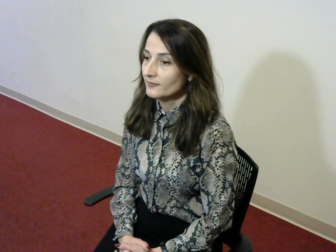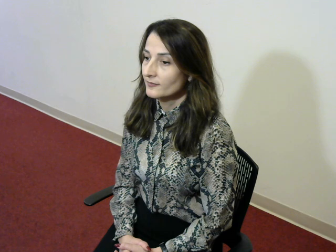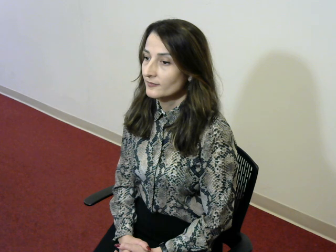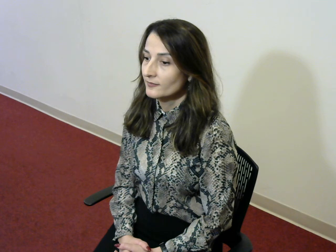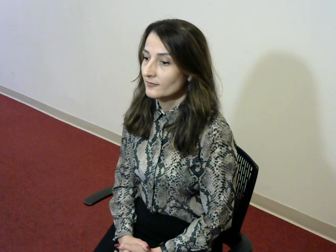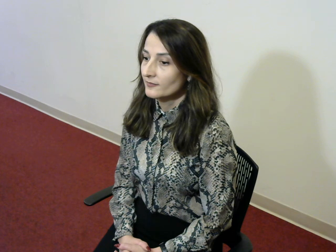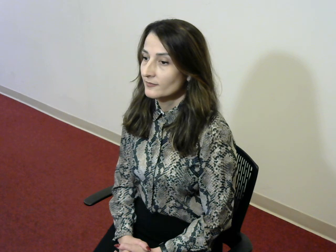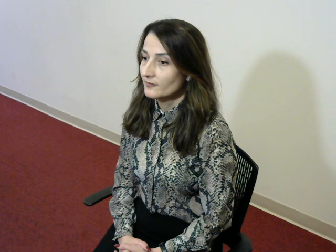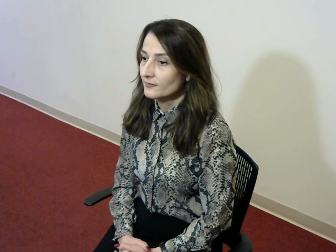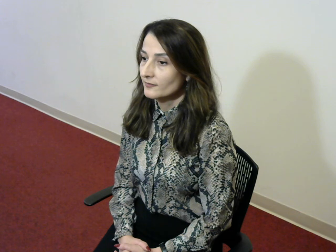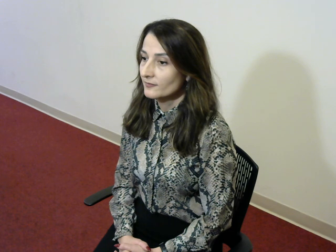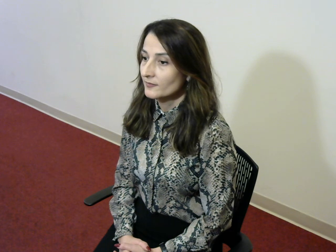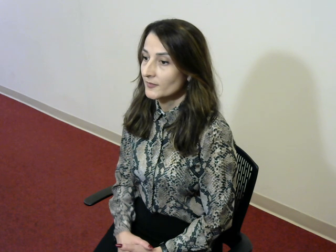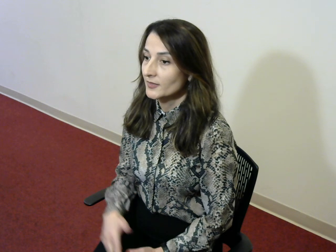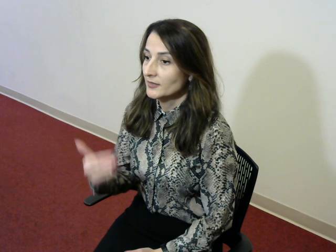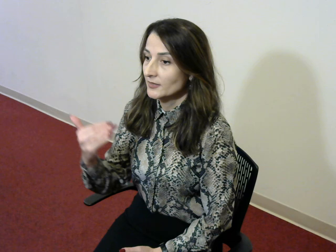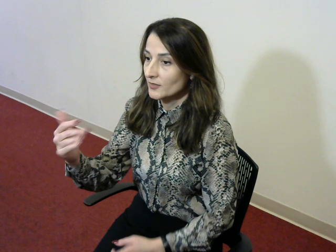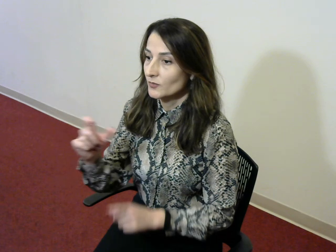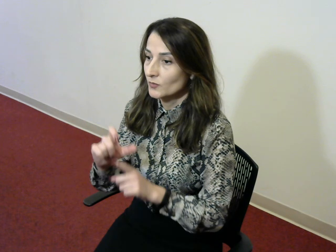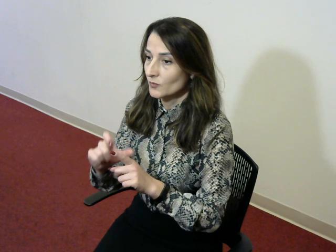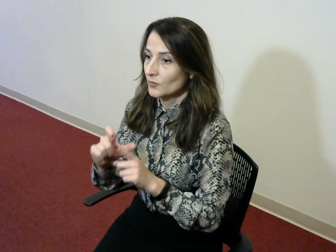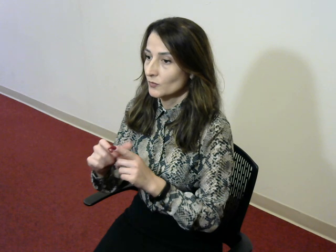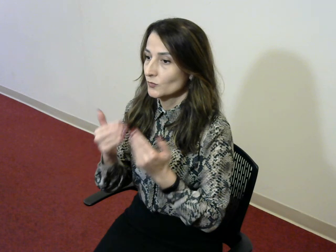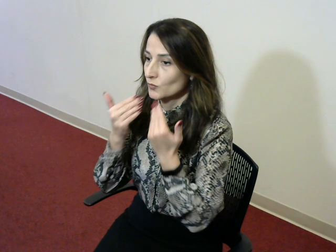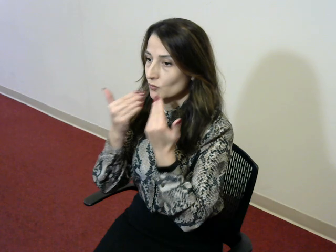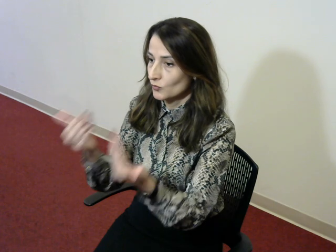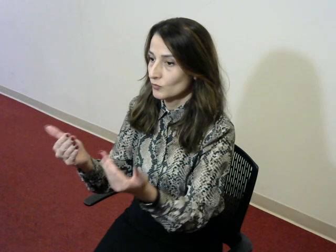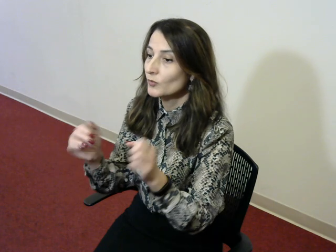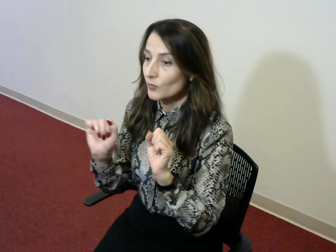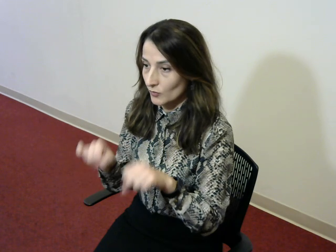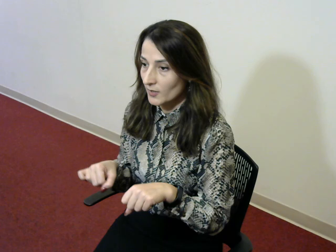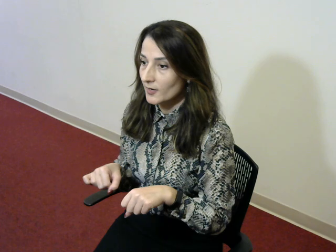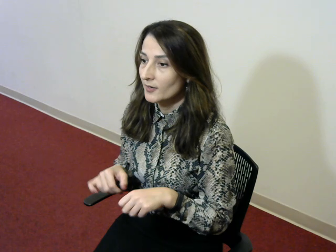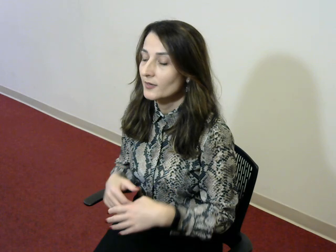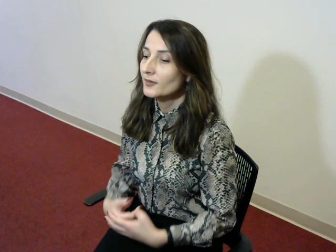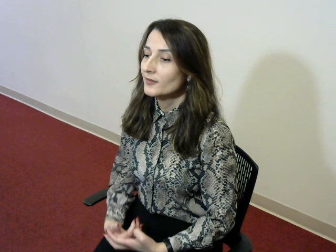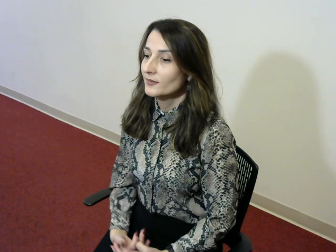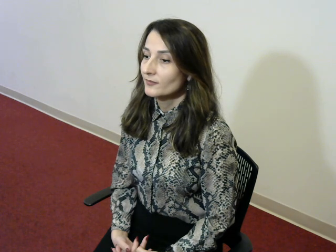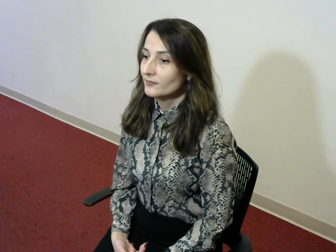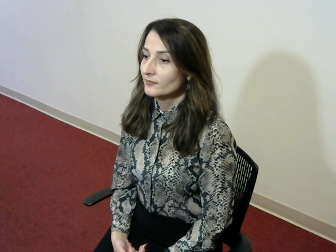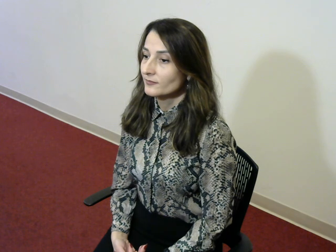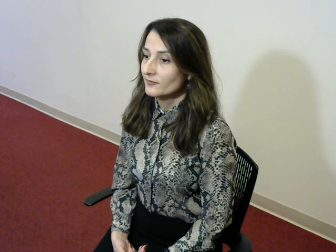Sizdən söz soruşmaq olar?